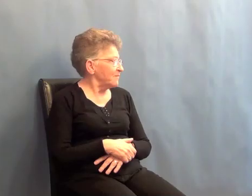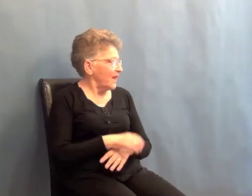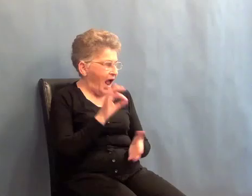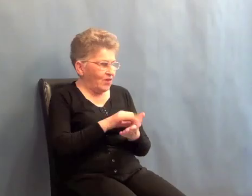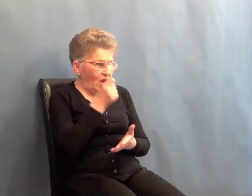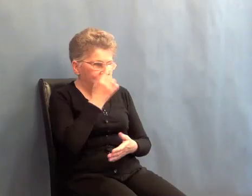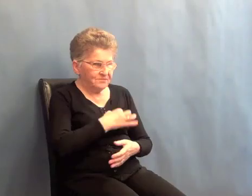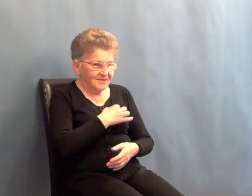Kot się krępuje.